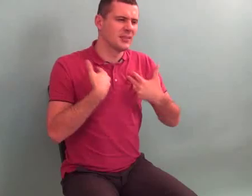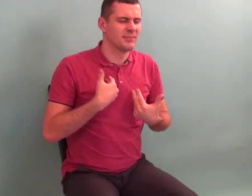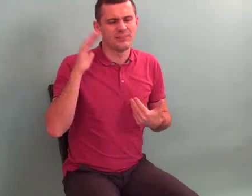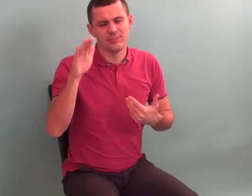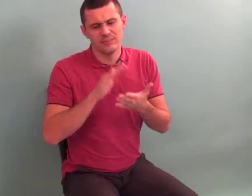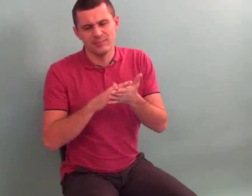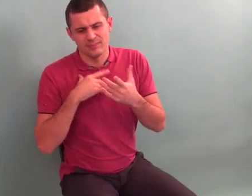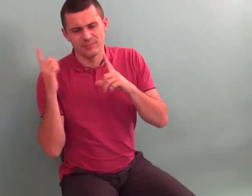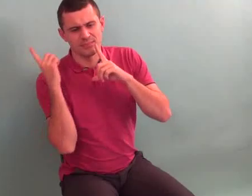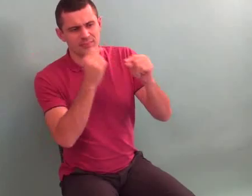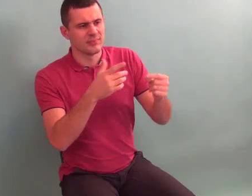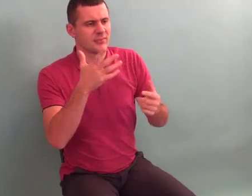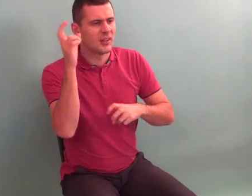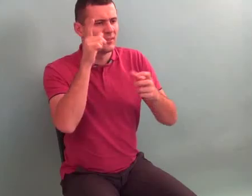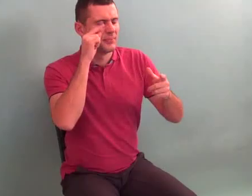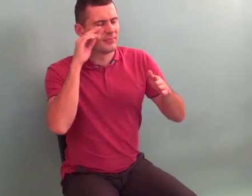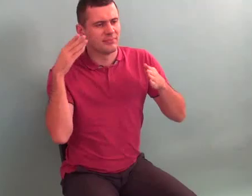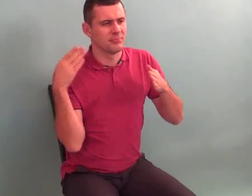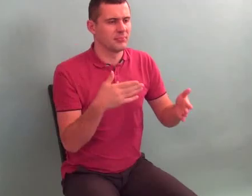Mówi "przepraszam" i idzie położyć się spać do hotelu.